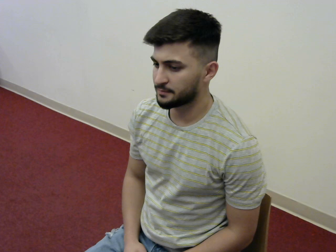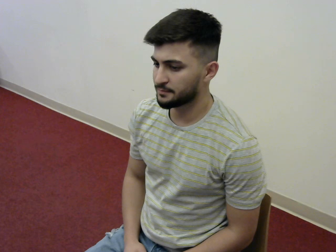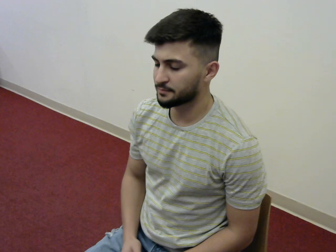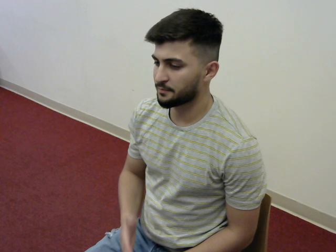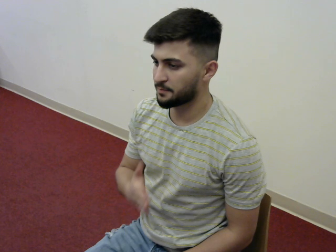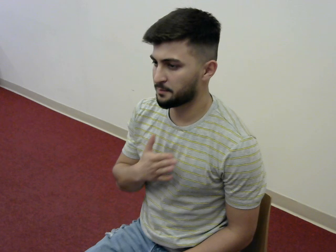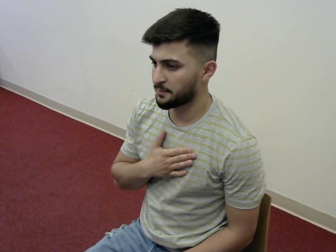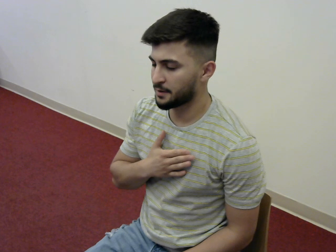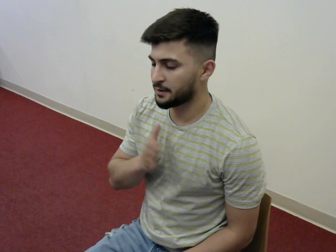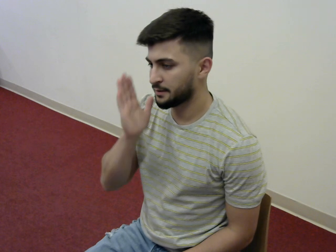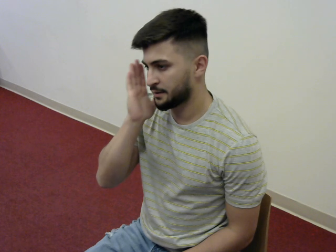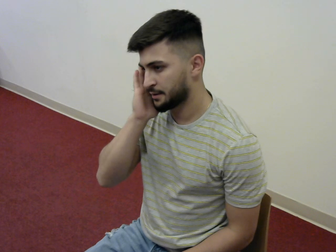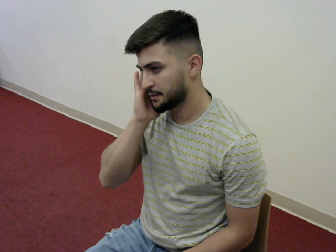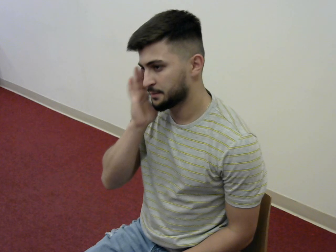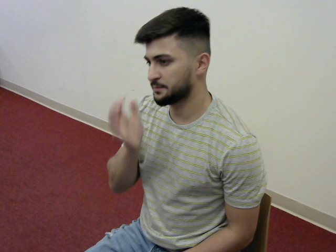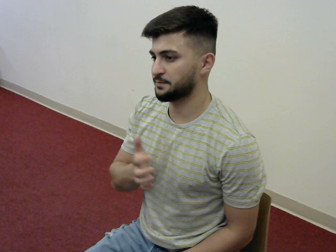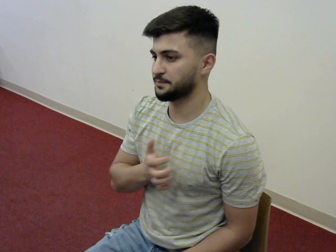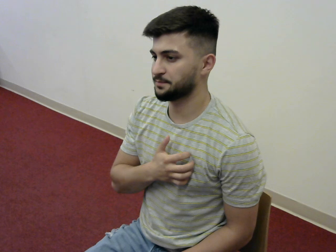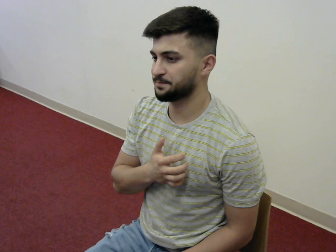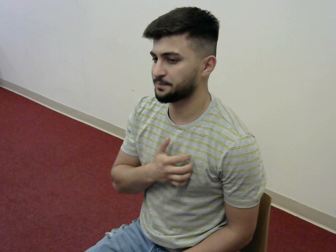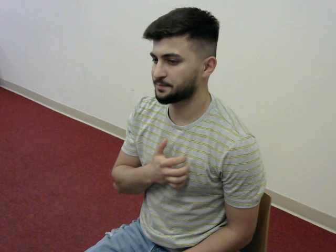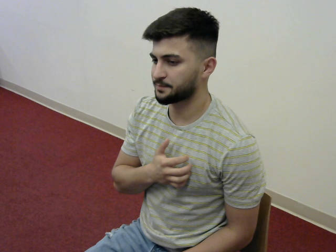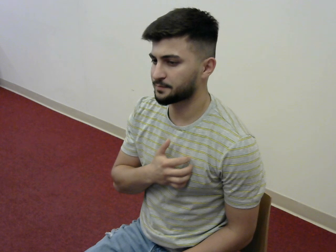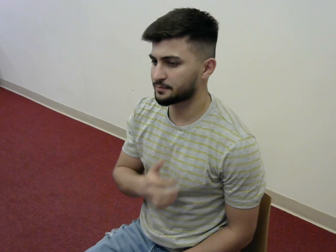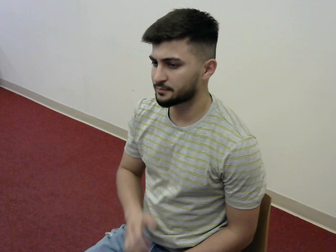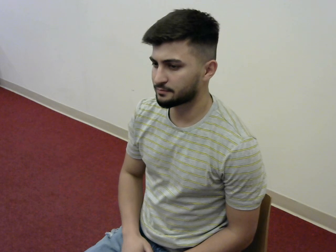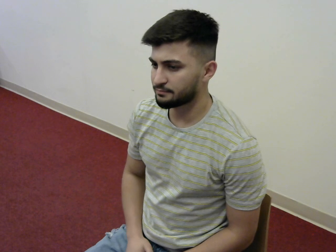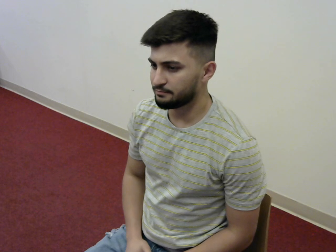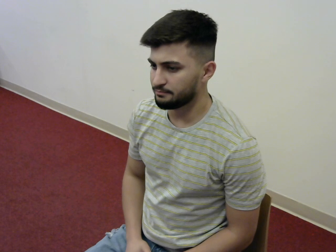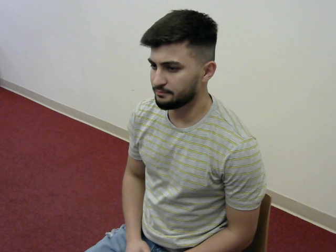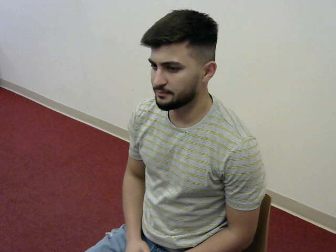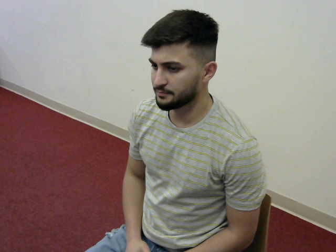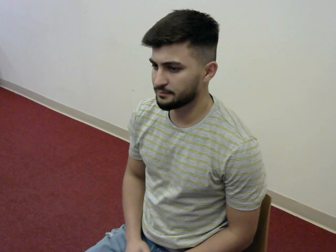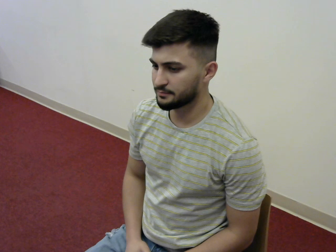Mən yatmaq istəyirəm